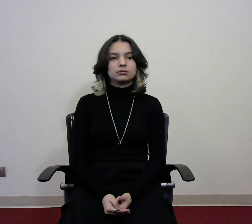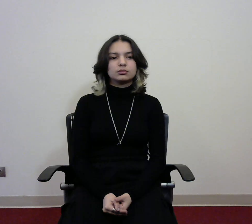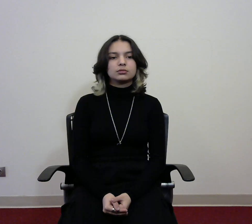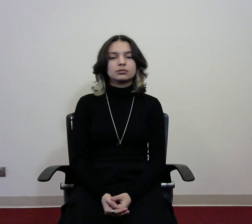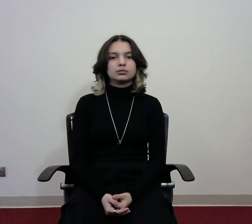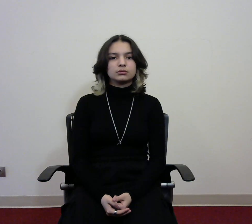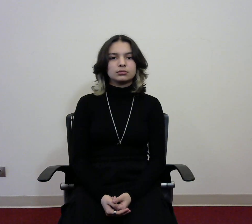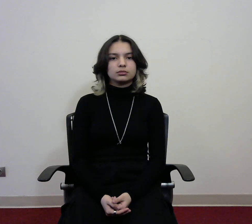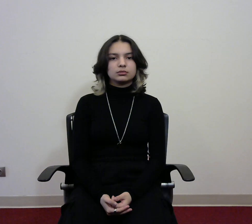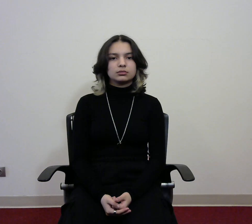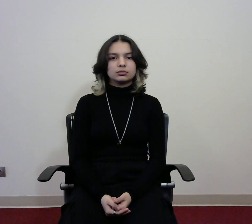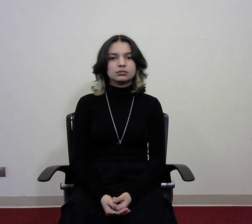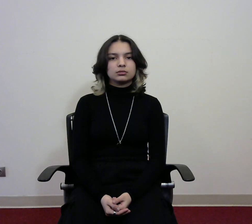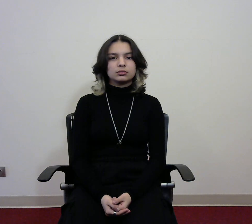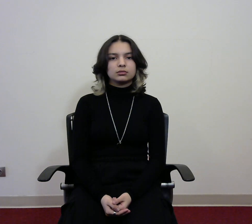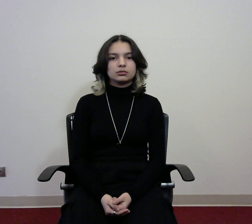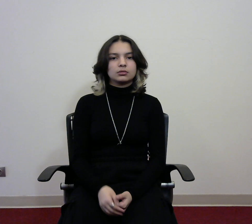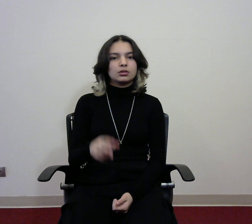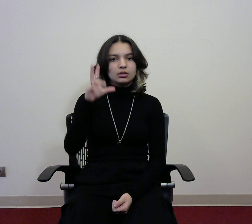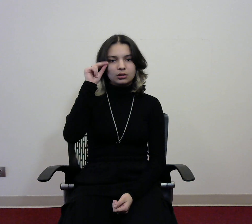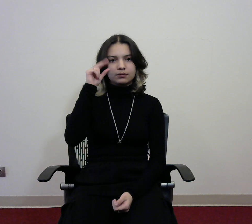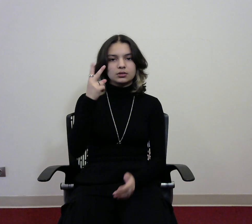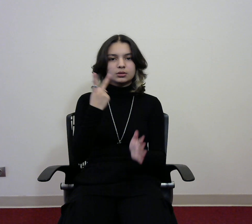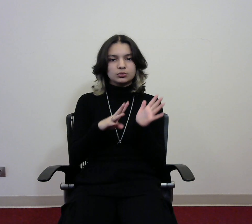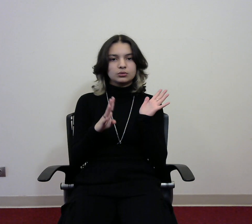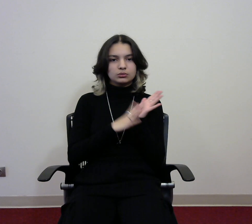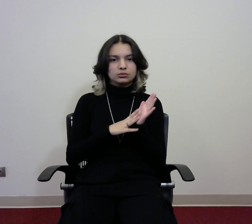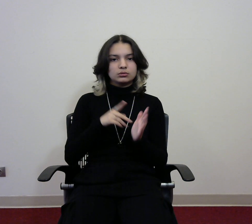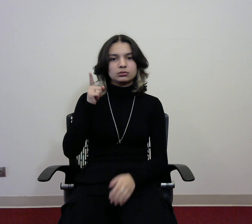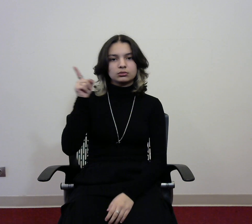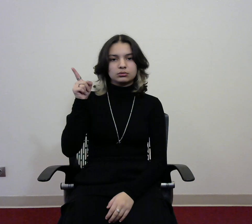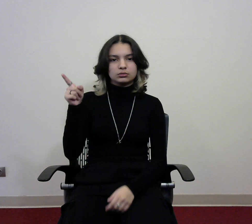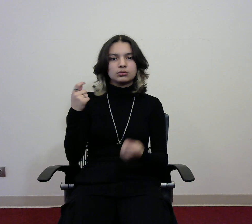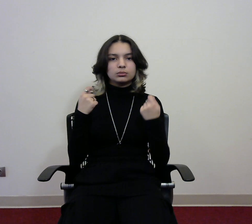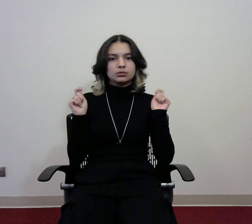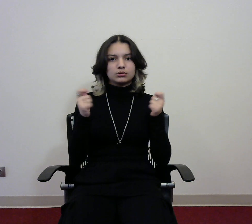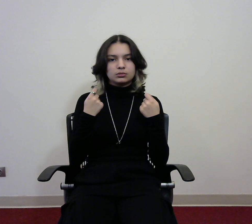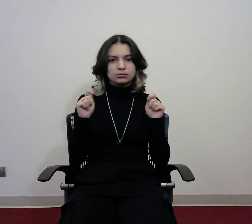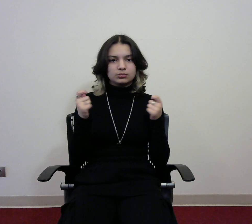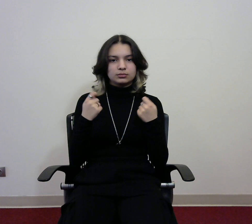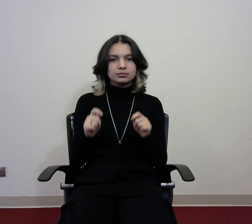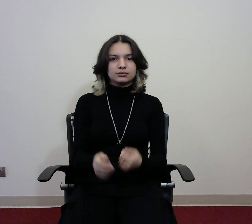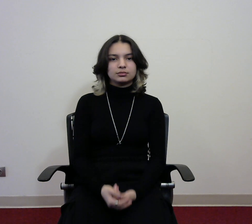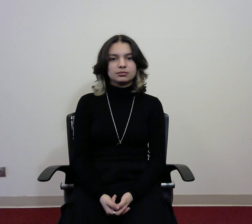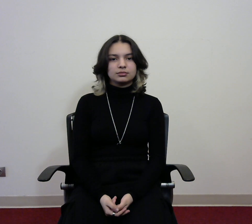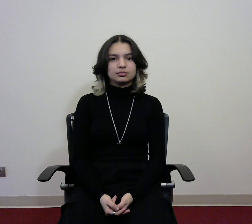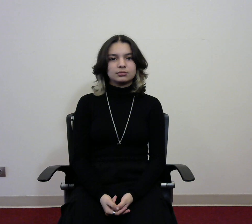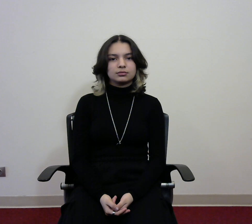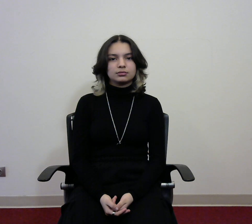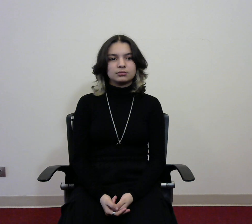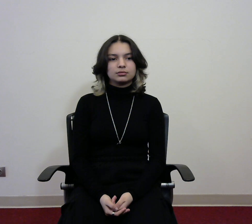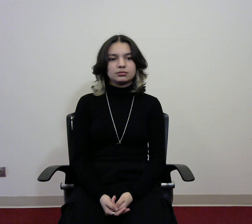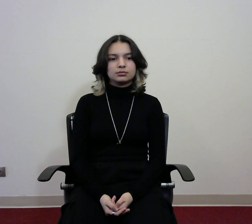Ayın 29-u onun toyudur